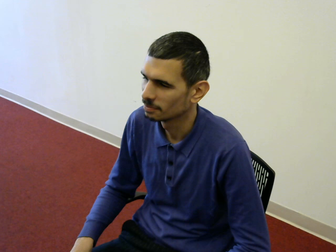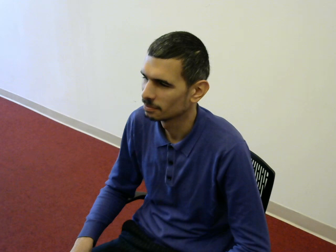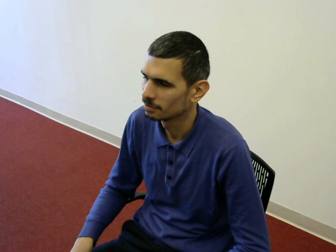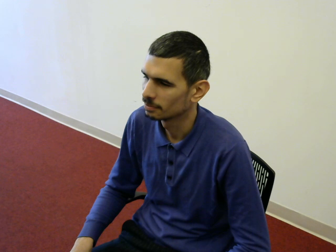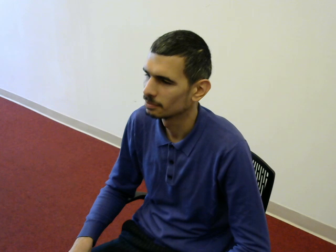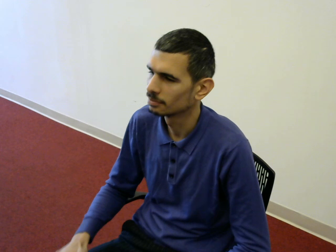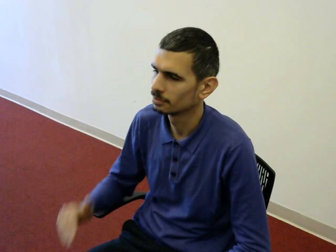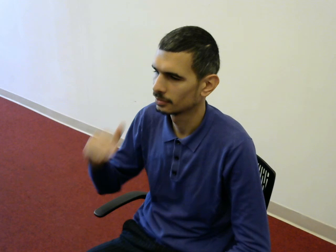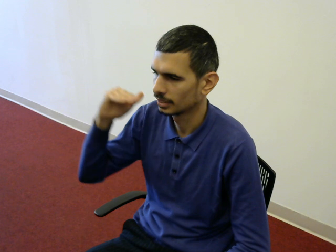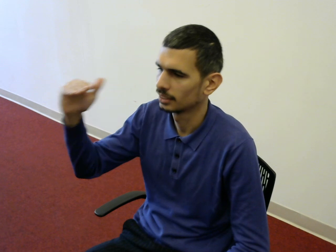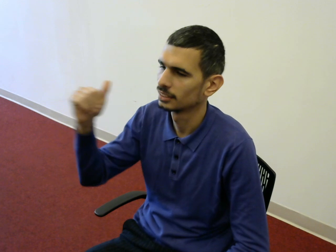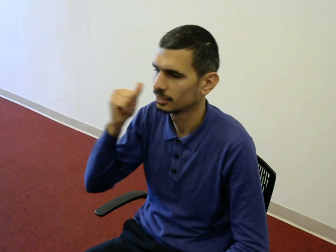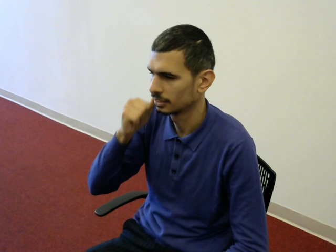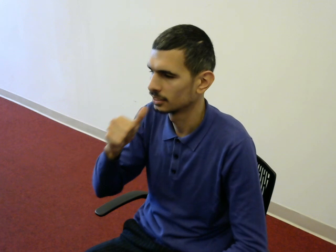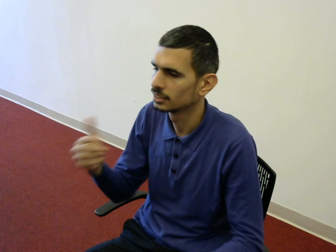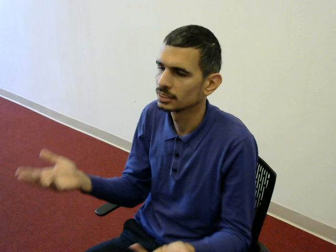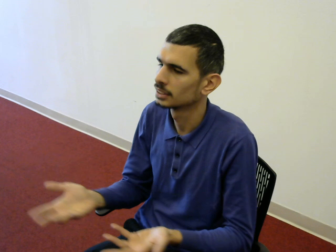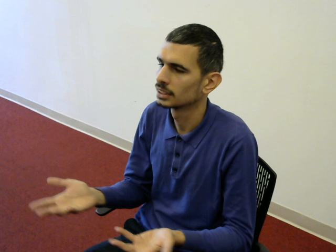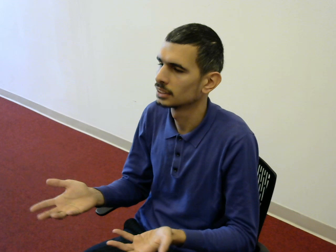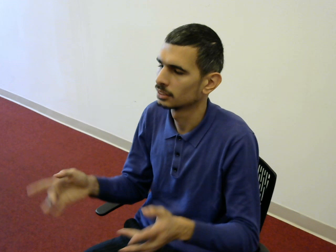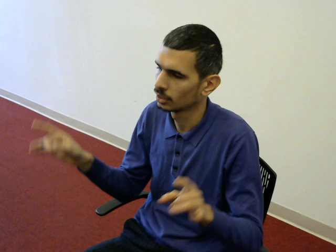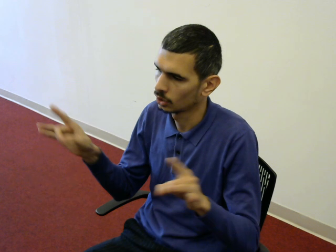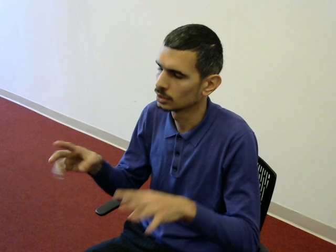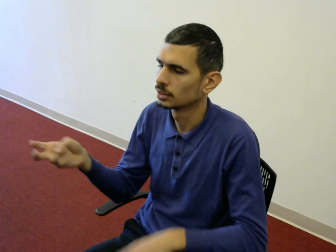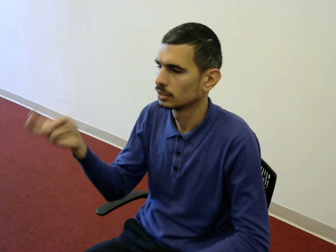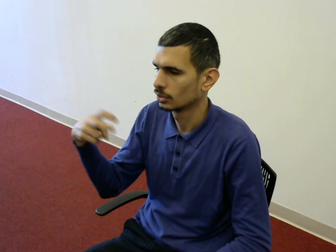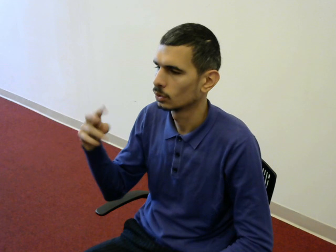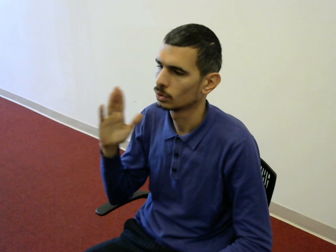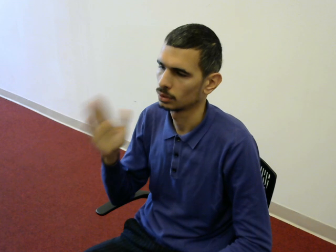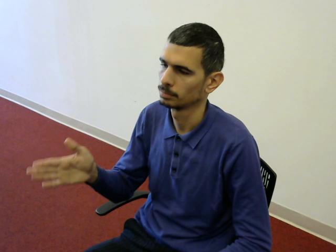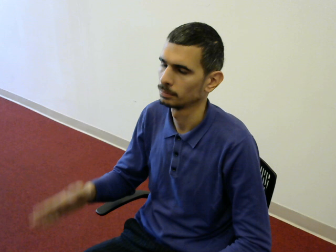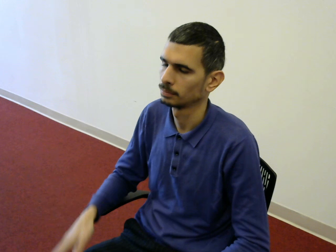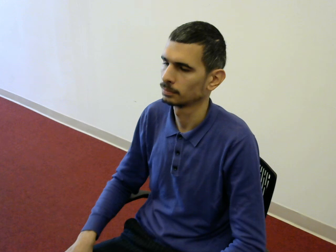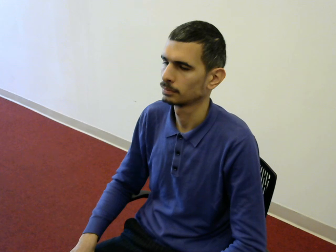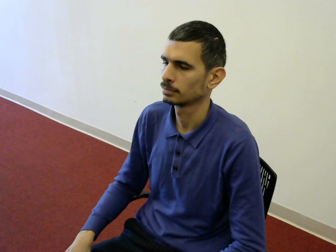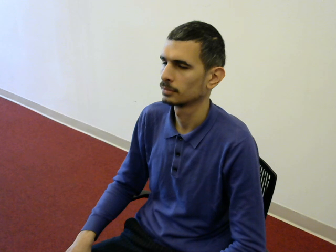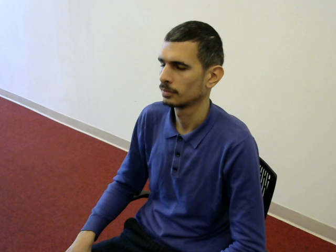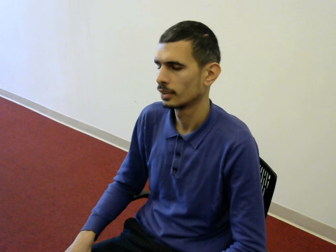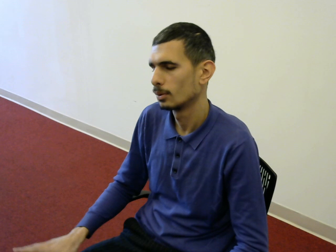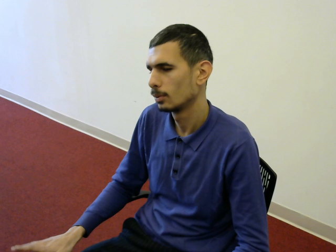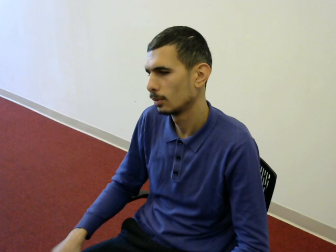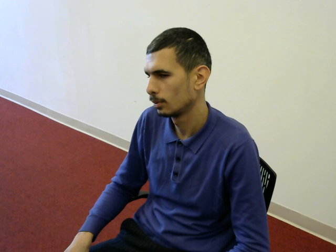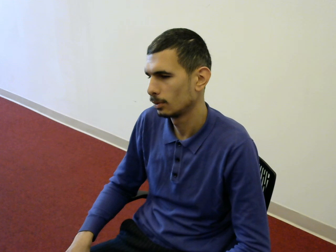Siz sabah hansı restorana gedəcəksiniz?